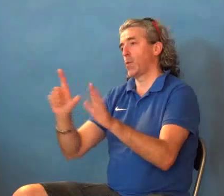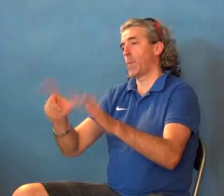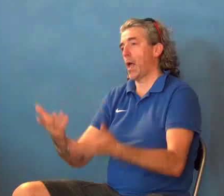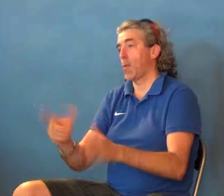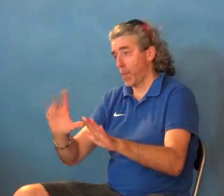Spotkamy się o siódmej.